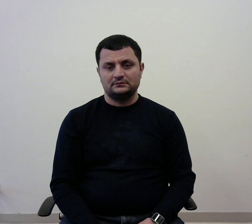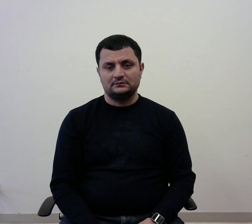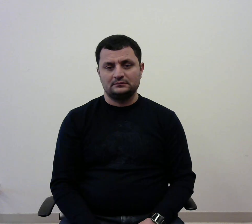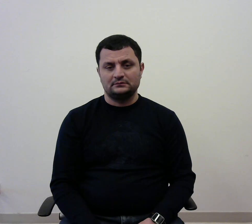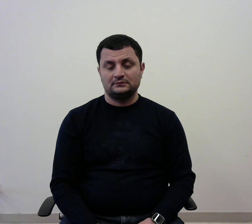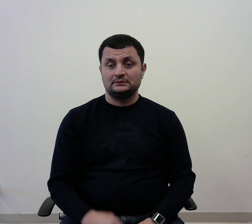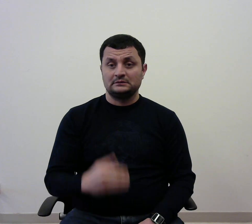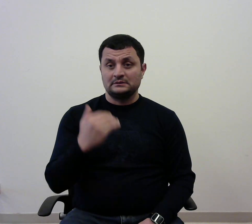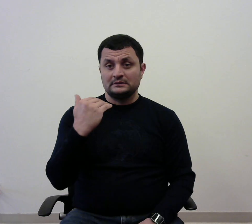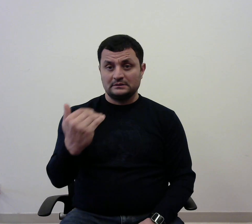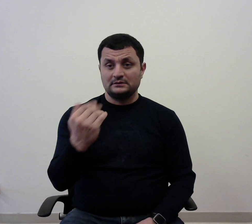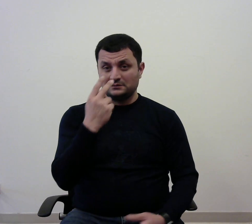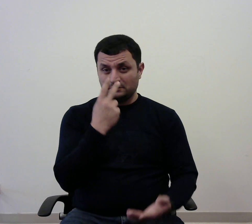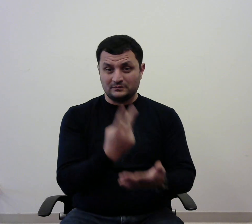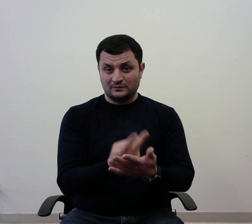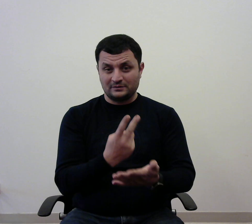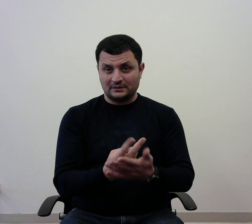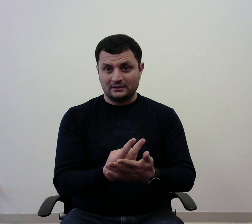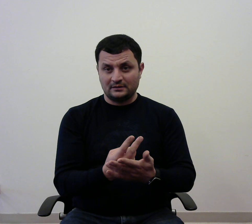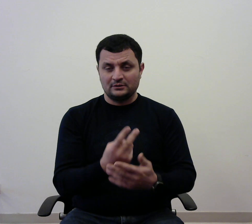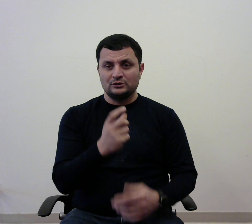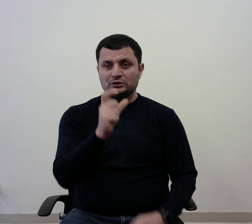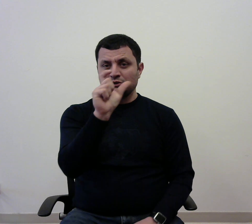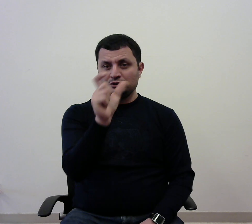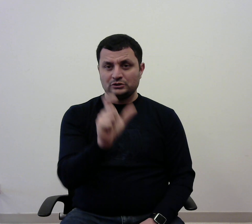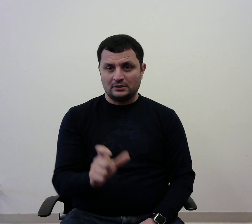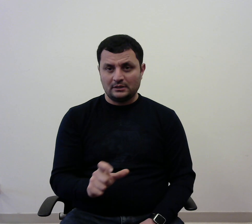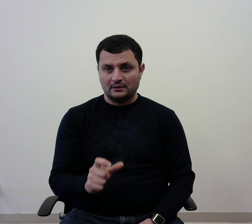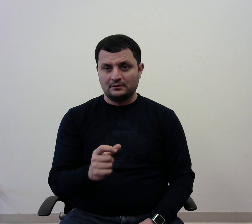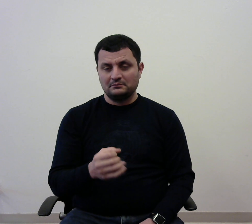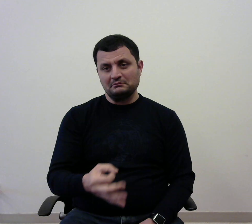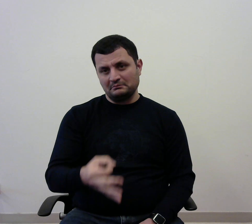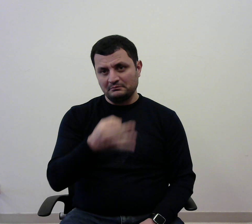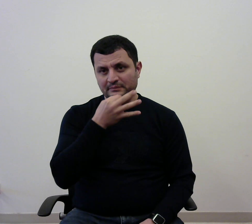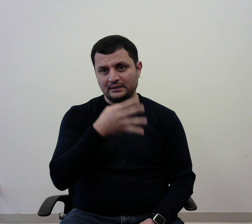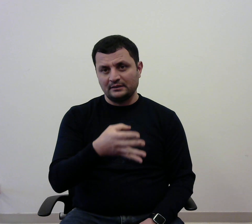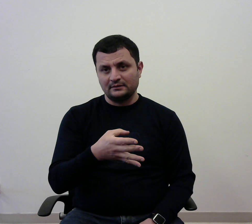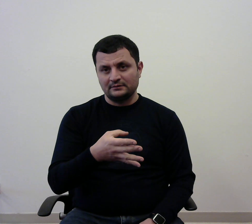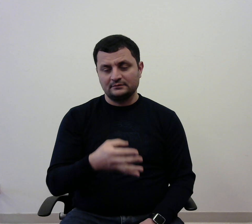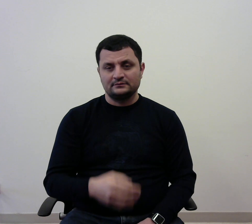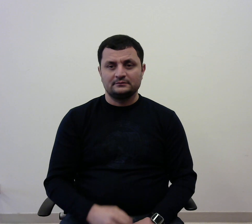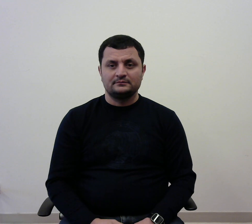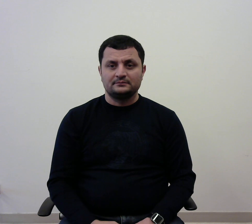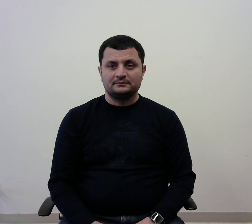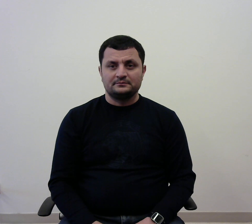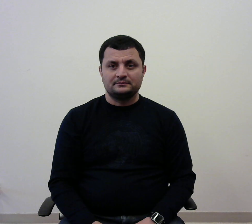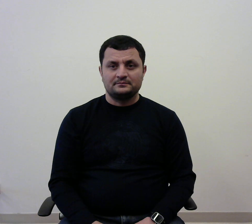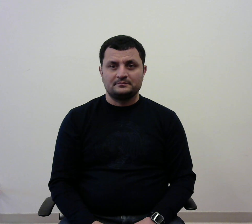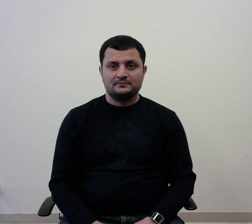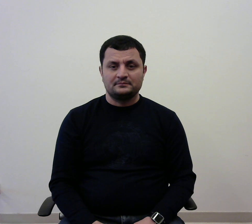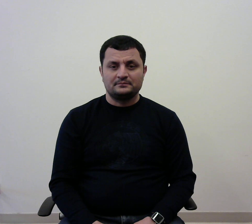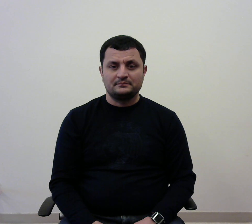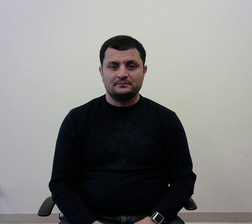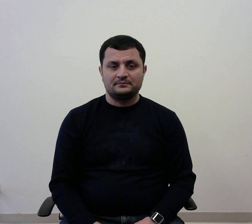Sizə göstərilən şeiri bəyəndiniz?